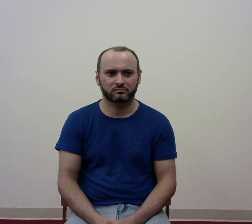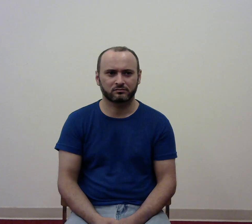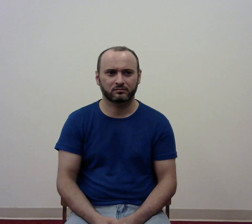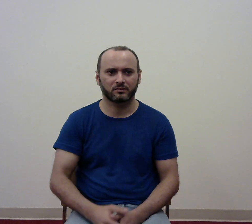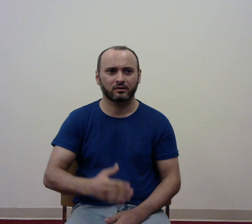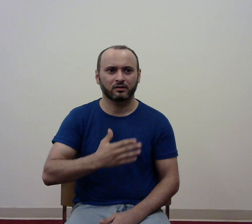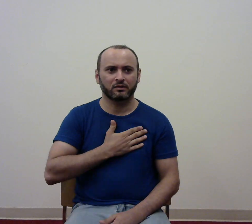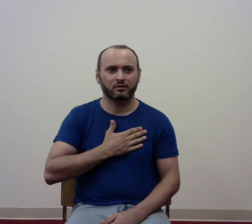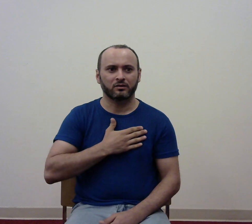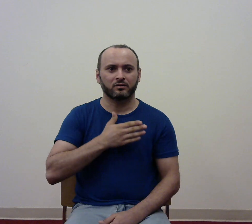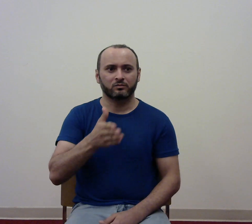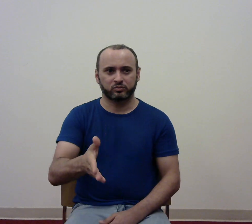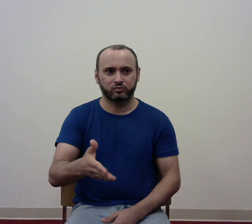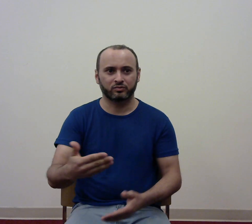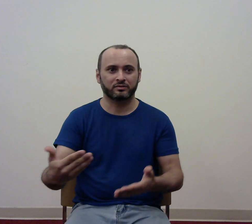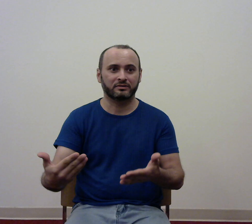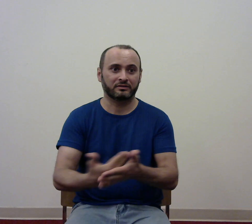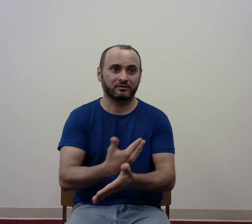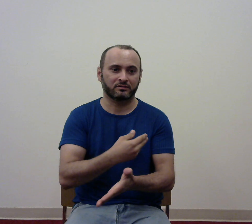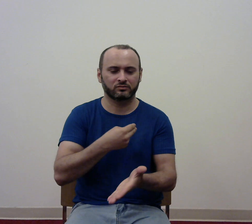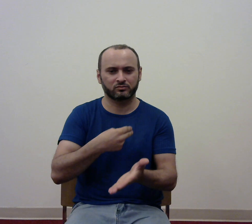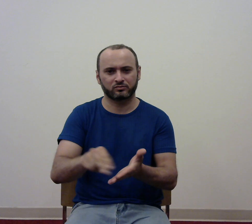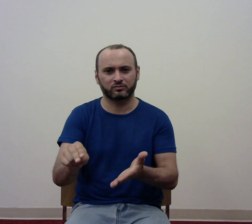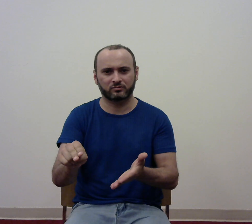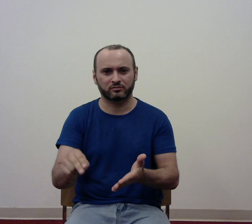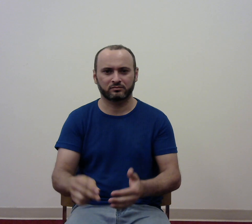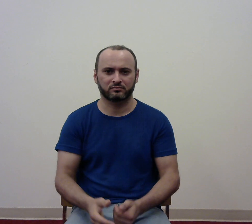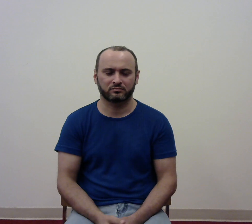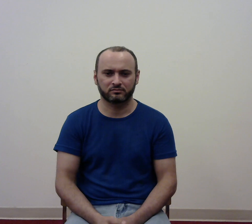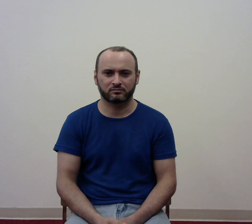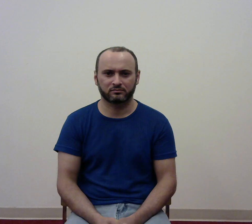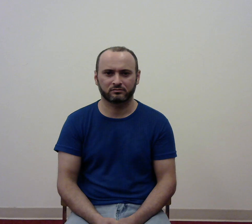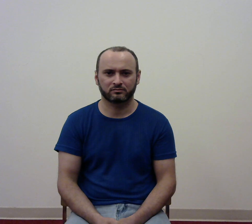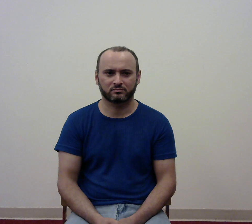Mən bunu yeni almışam